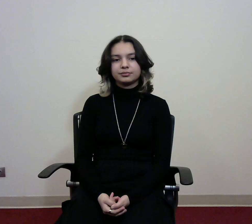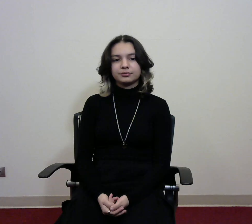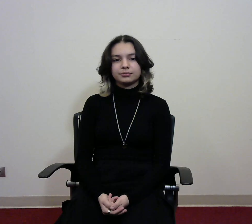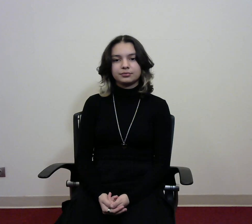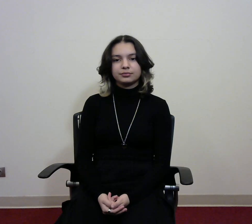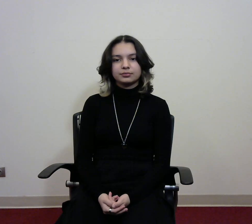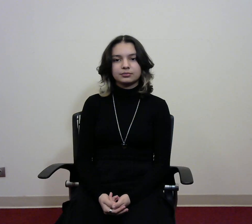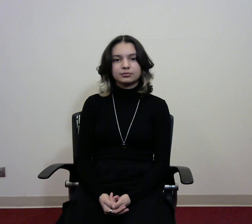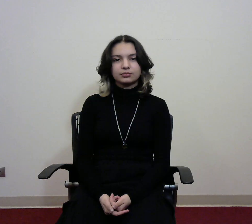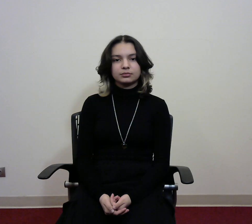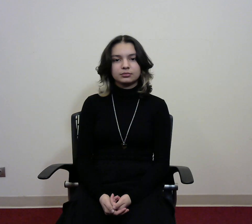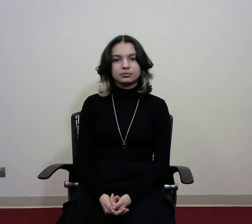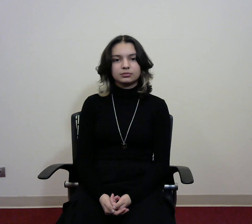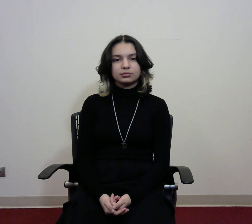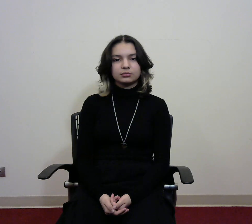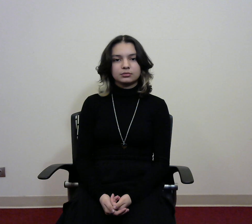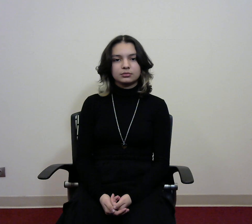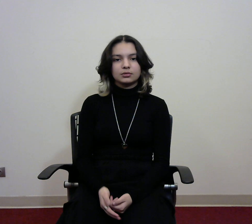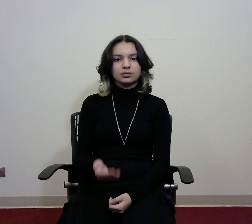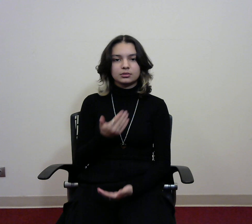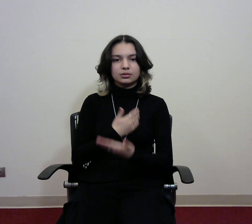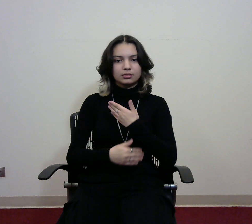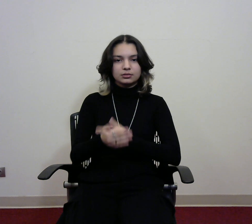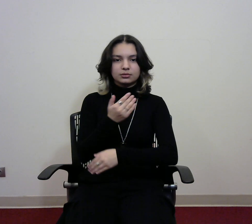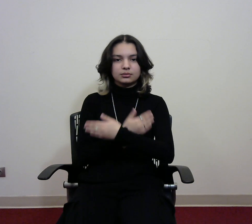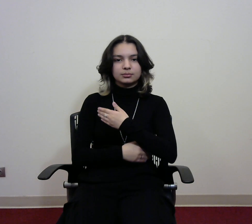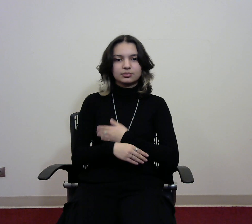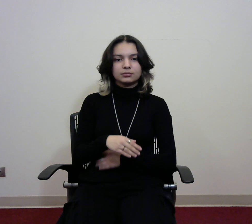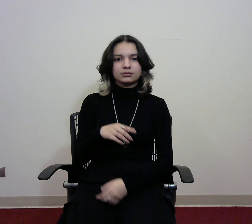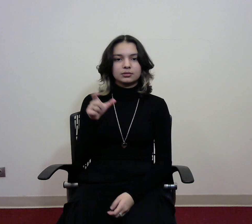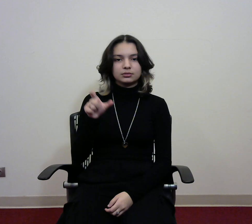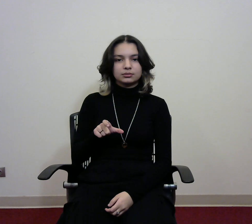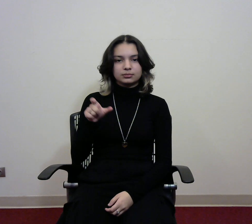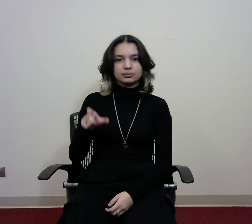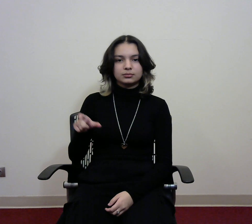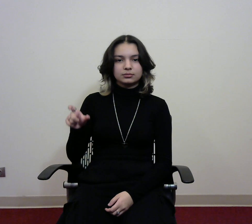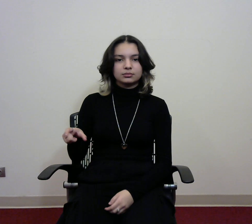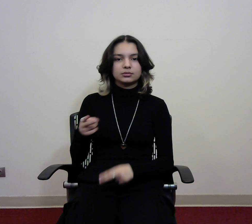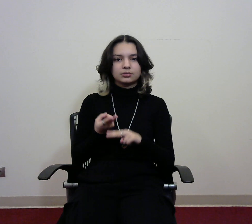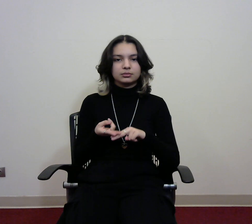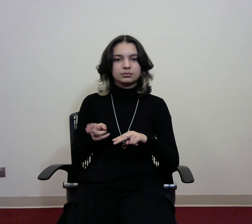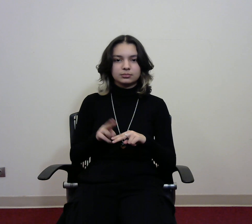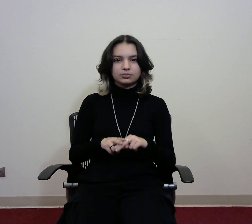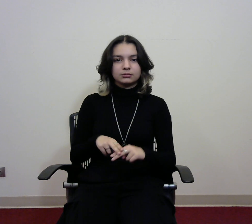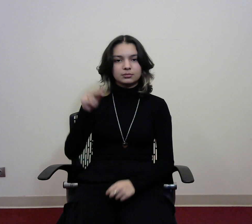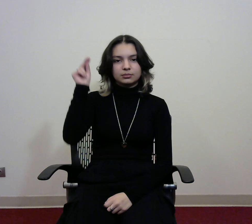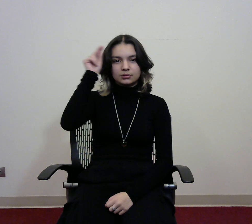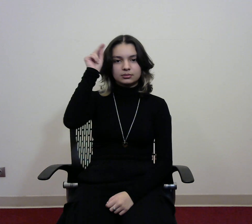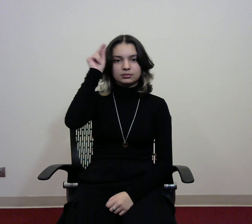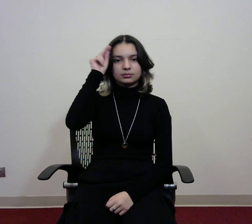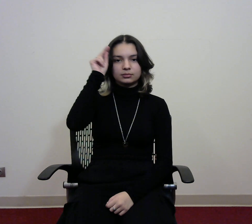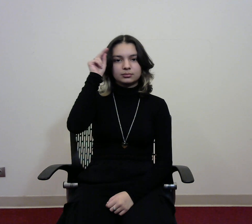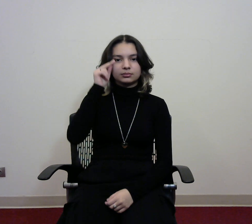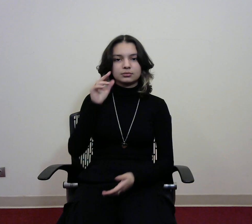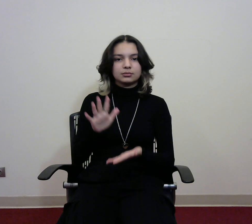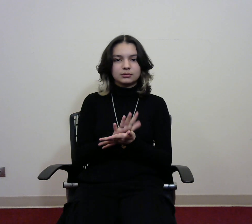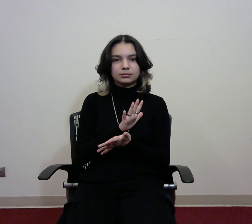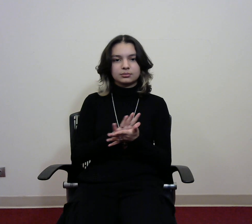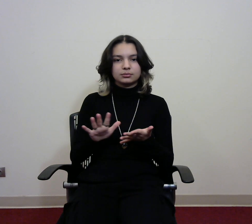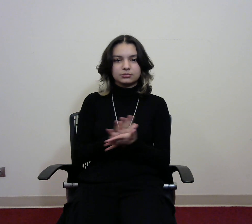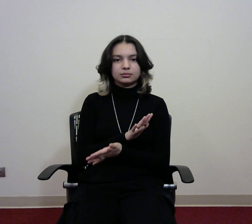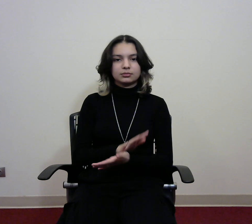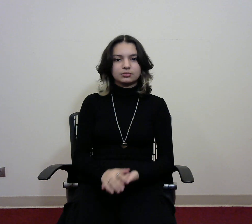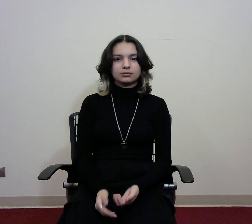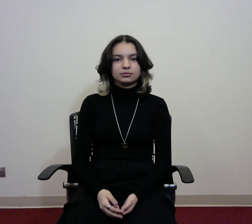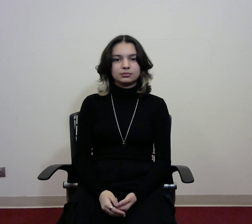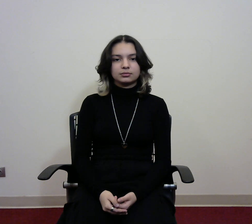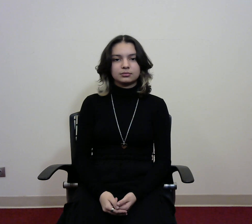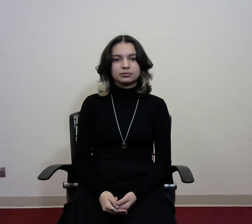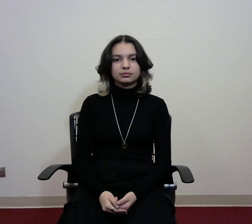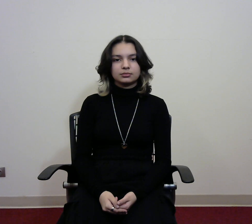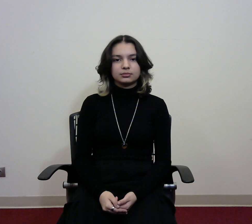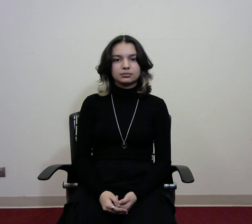Əlilliyi olan şəxslərə təhsil pulsuzdur